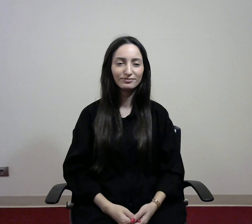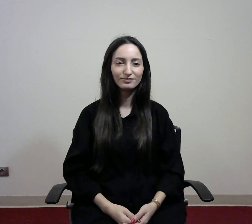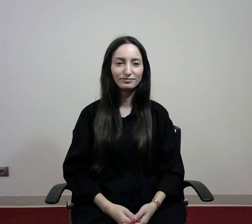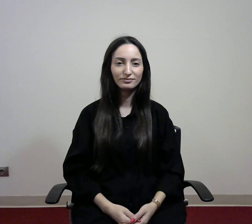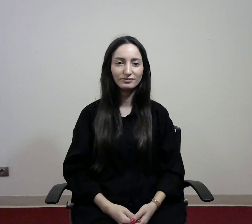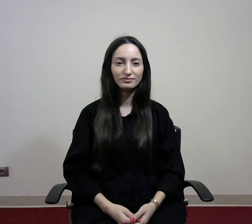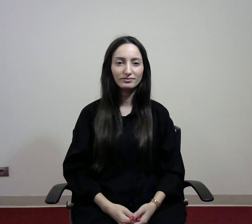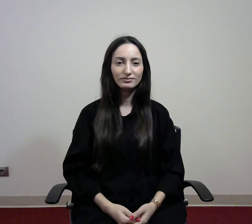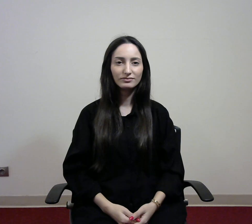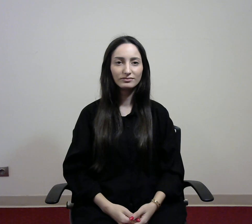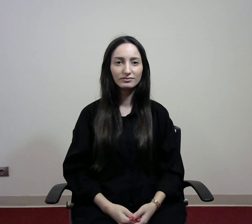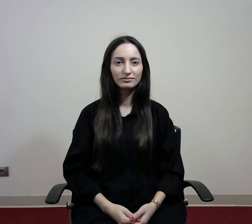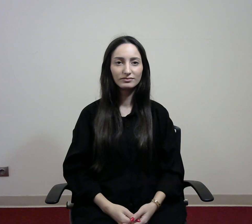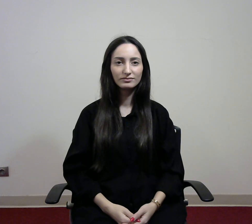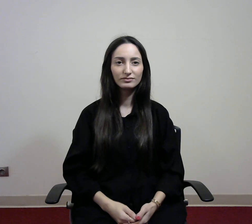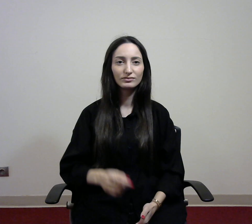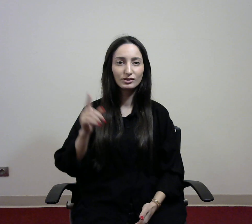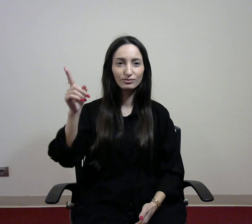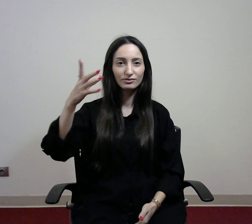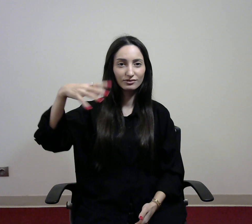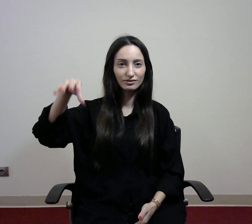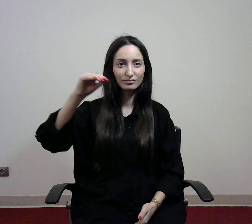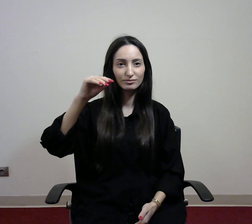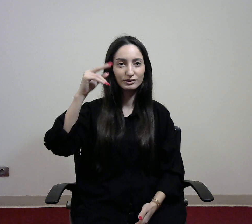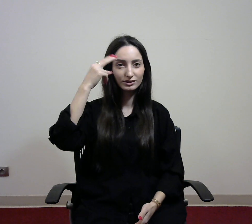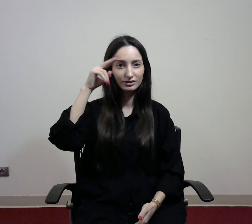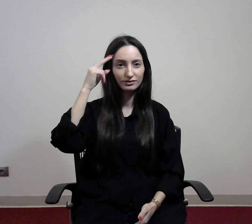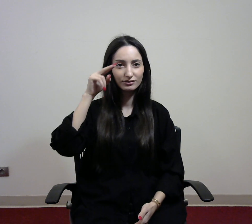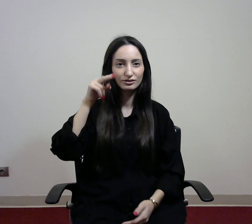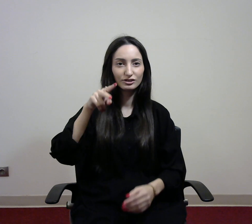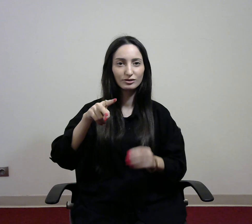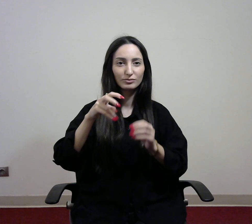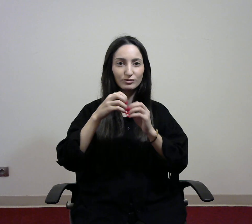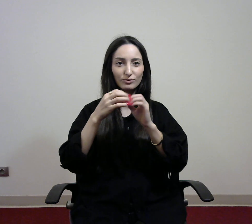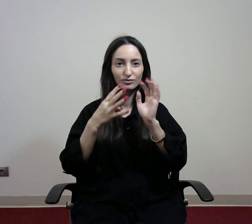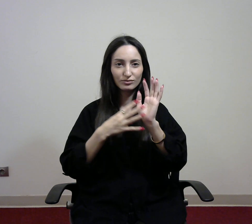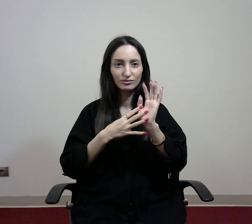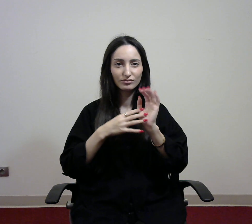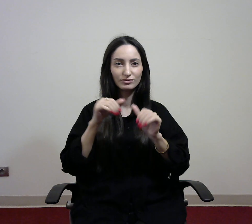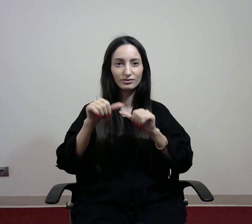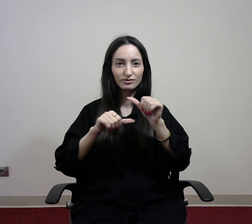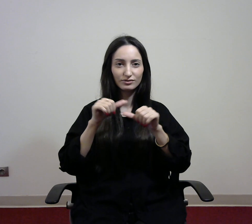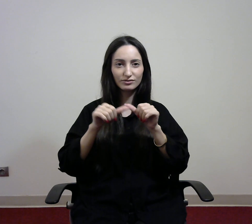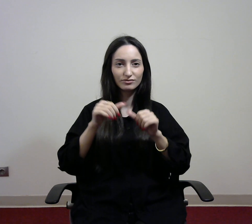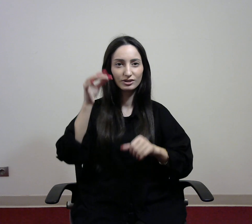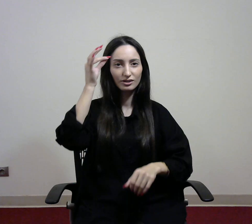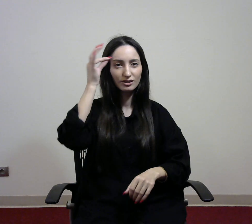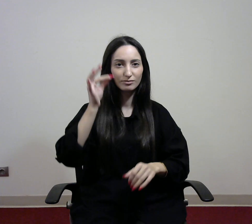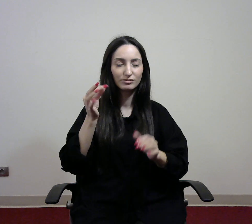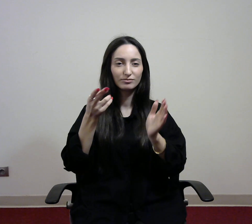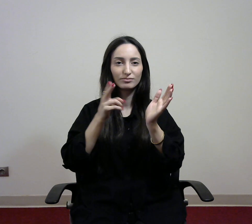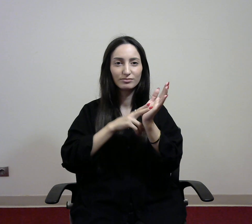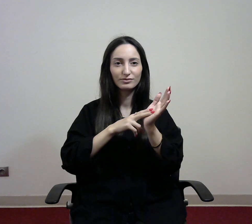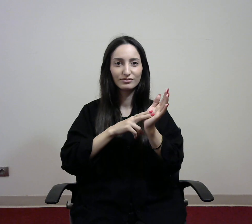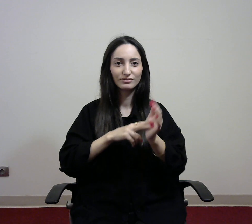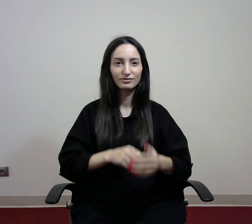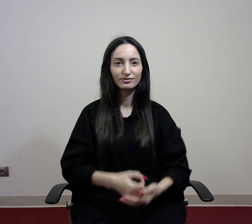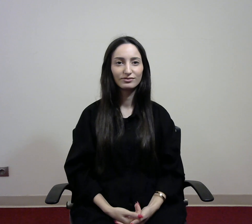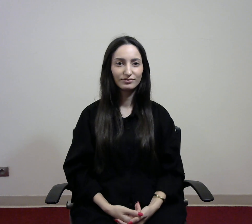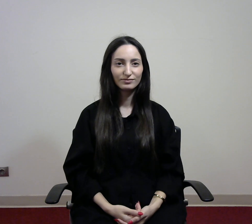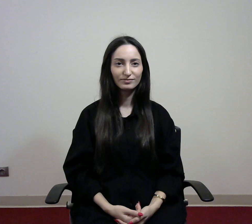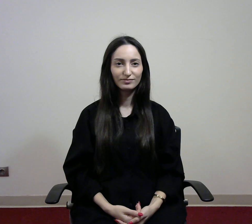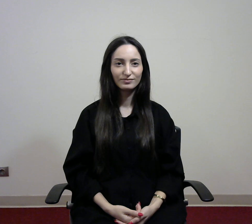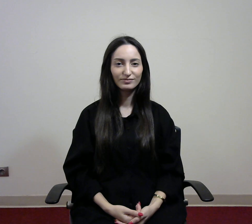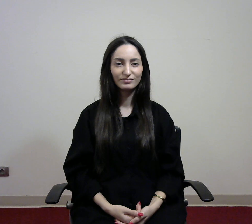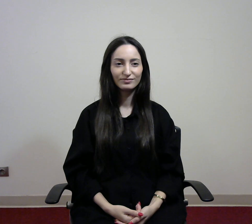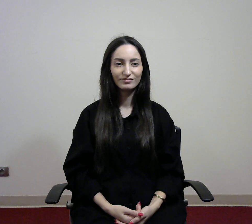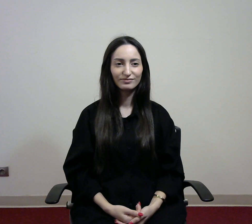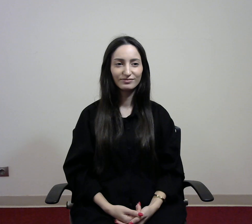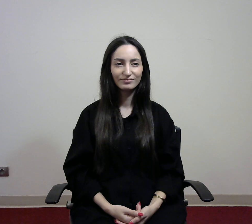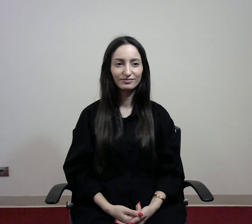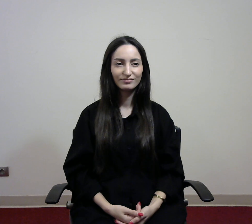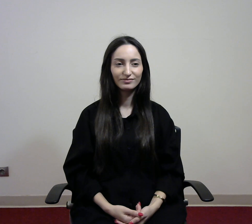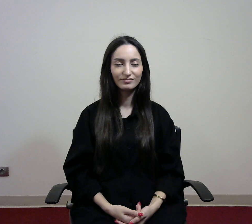Onların əmisi 2019-cu ildə Almaniyaya köçüb